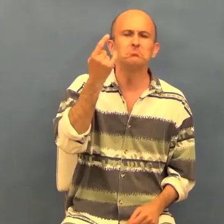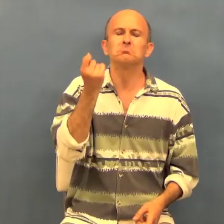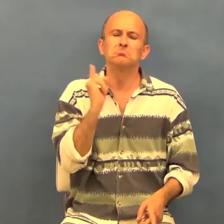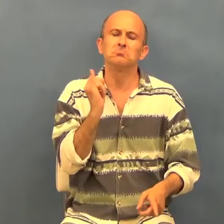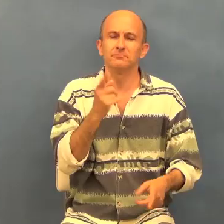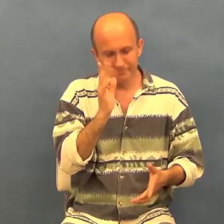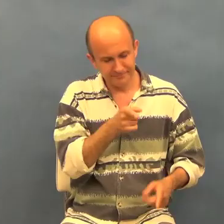Dobra, nic nie robi.